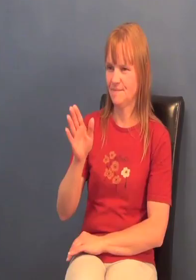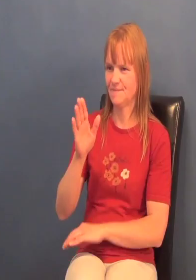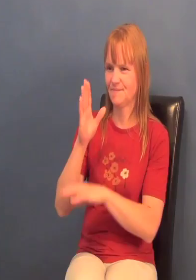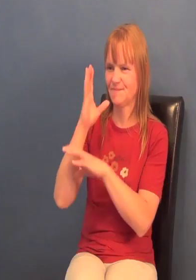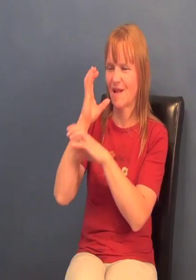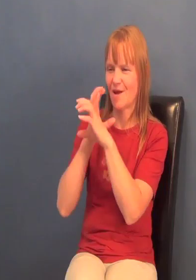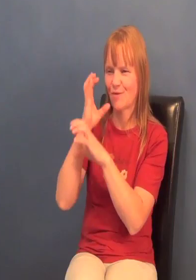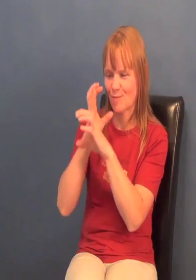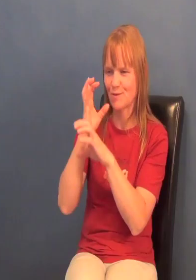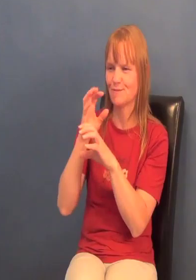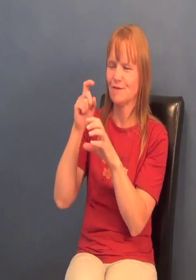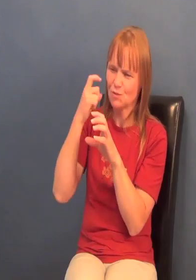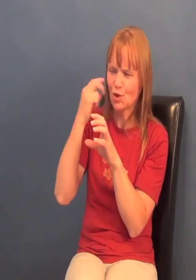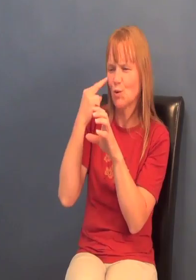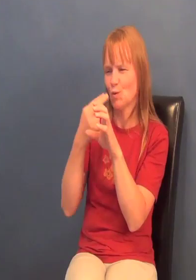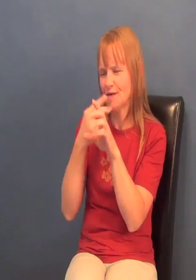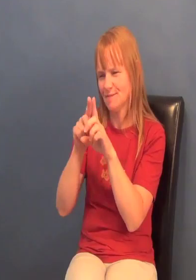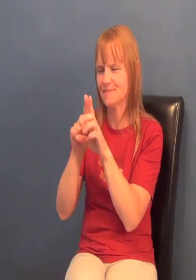Autobusem jadą głusi i słyszący.